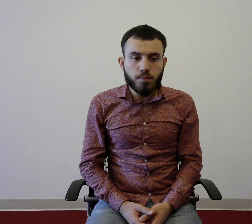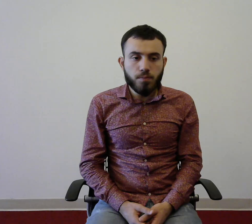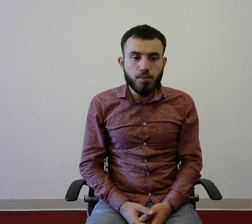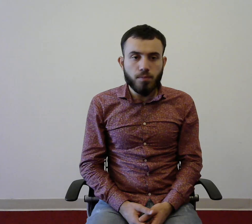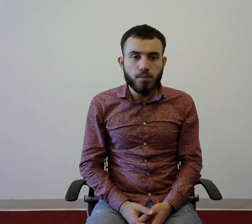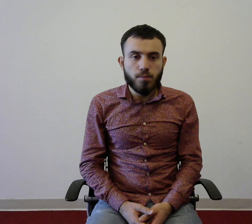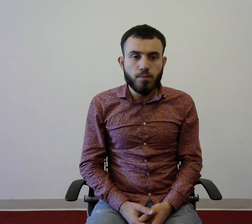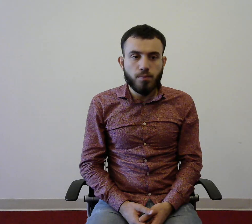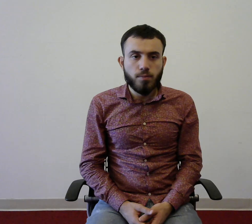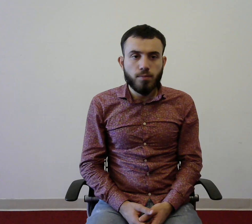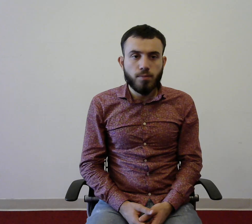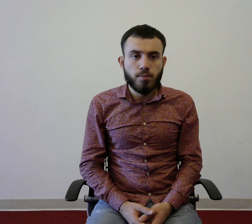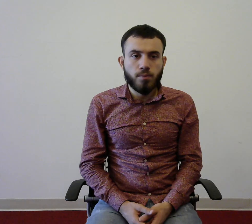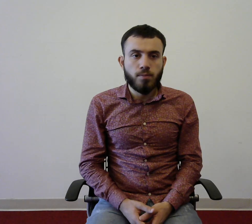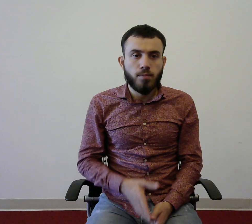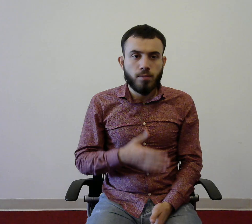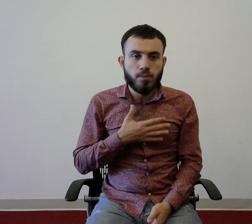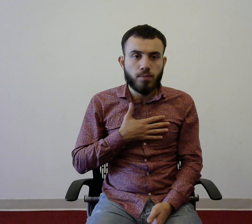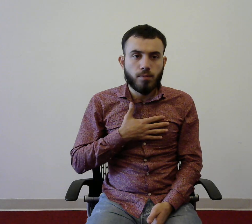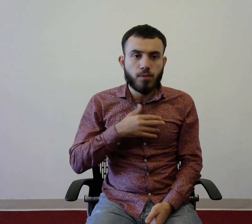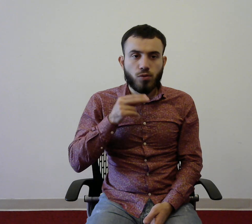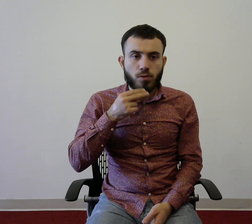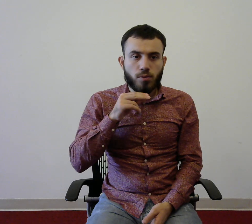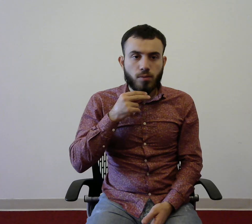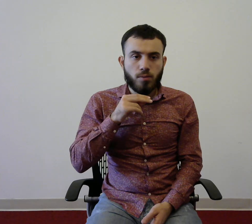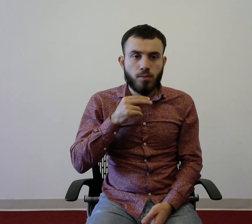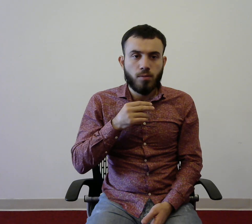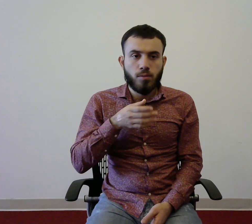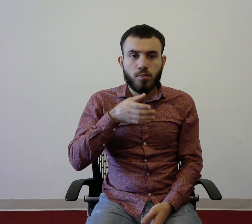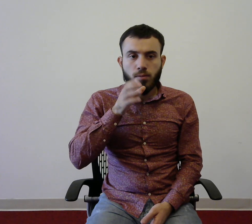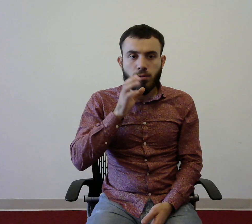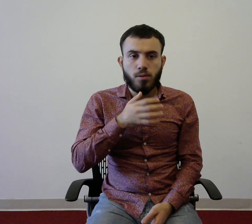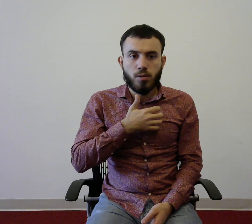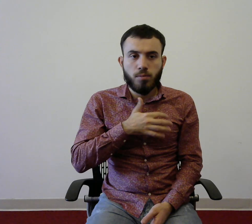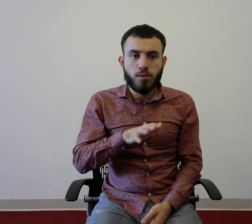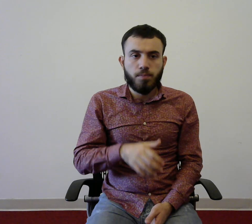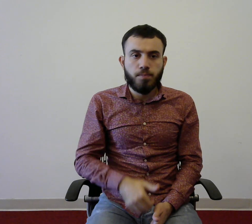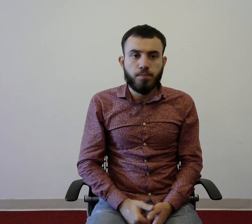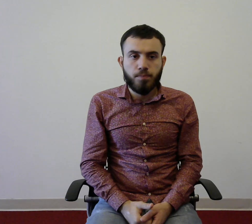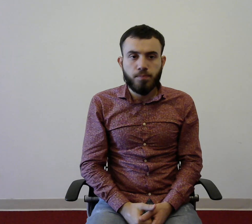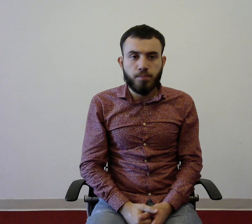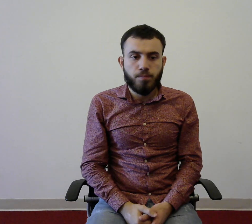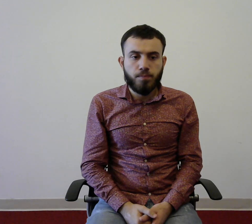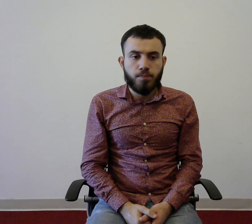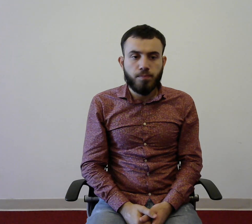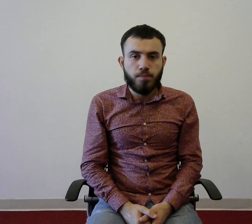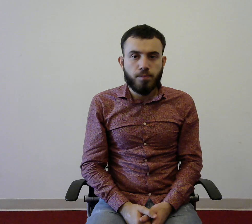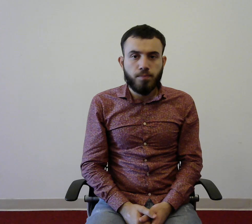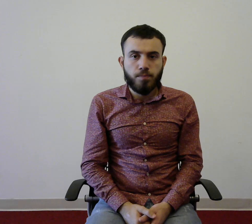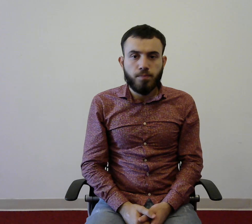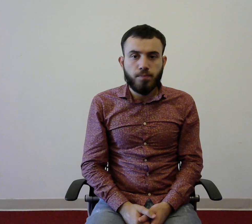Mən çay içmək istəmirəm